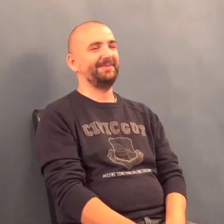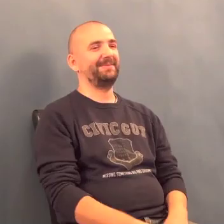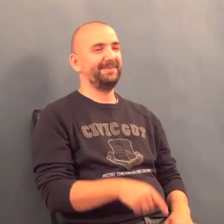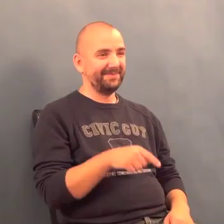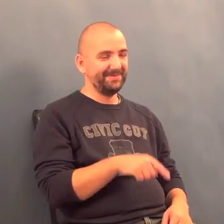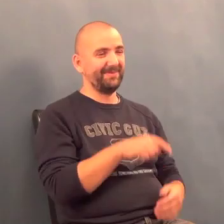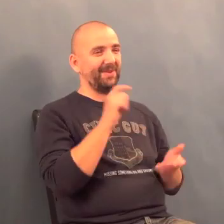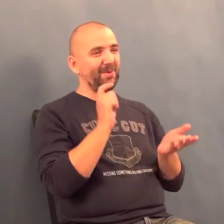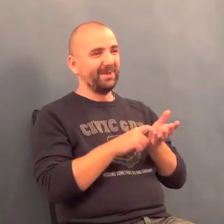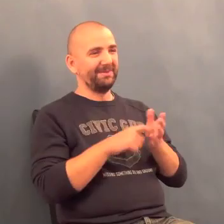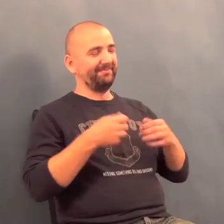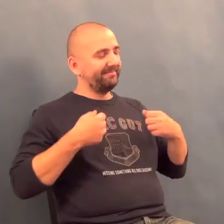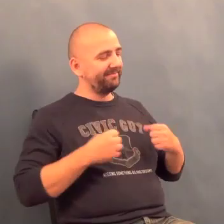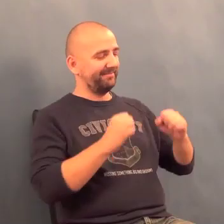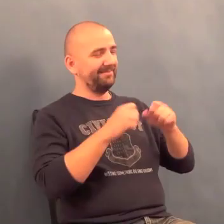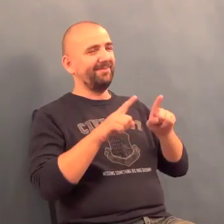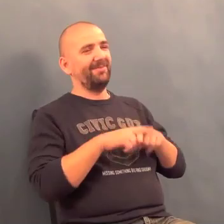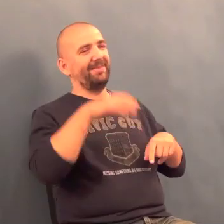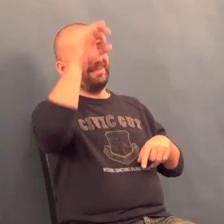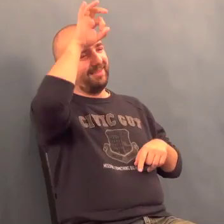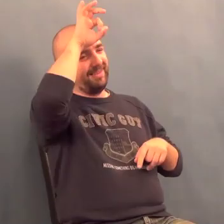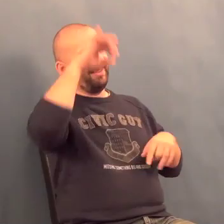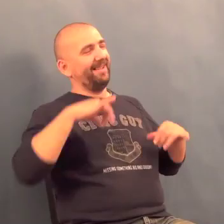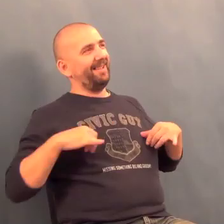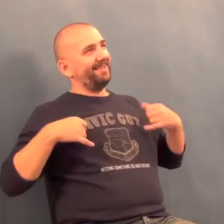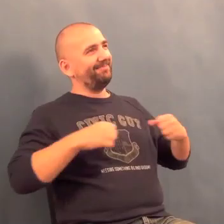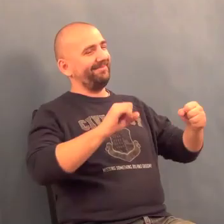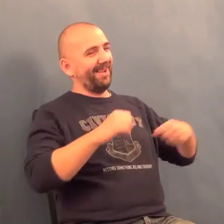Ta kura huśta się wyluzowana, jak aniołek.